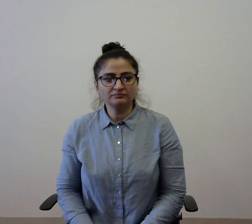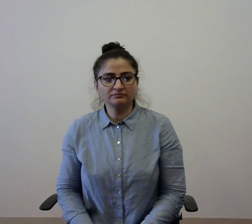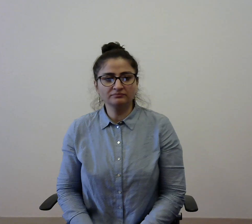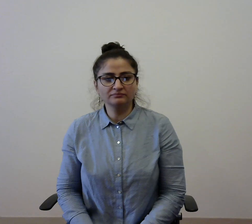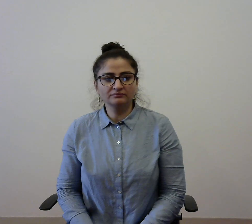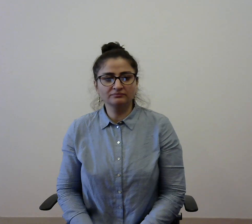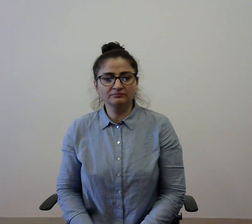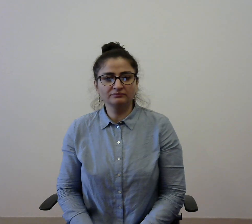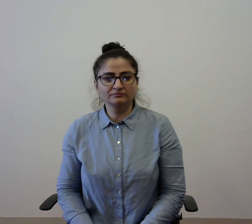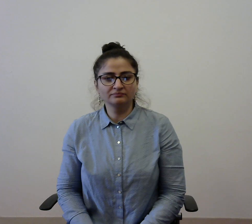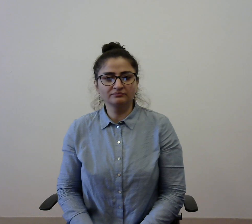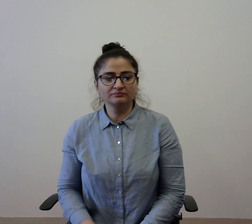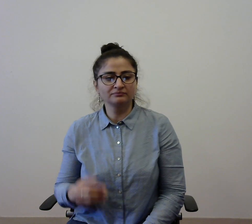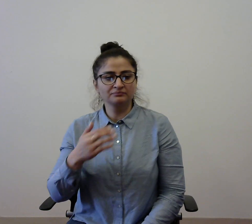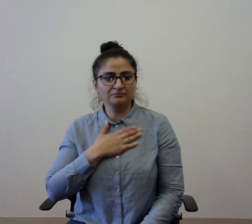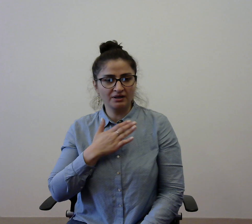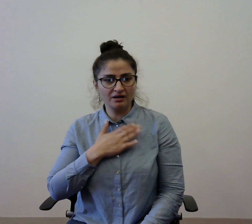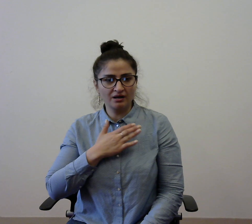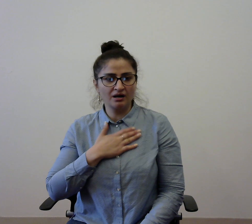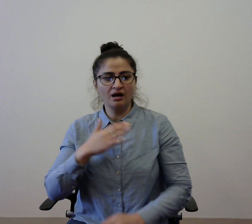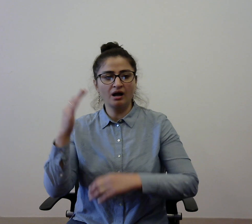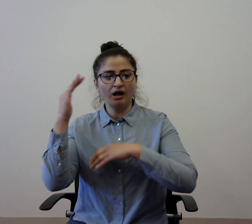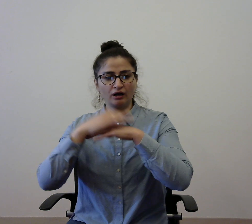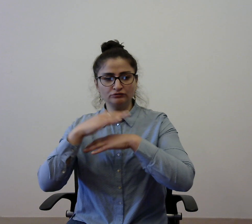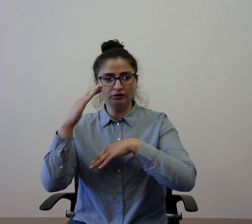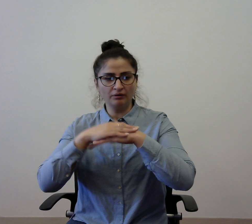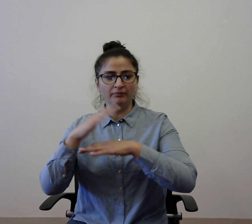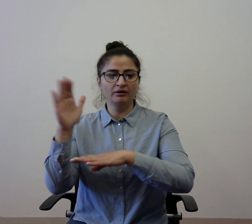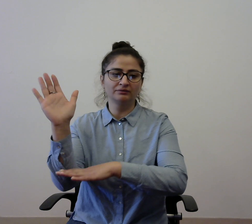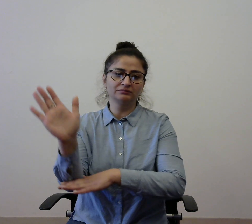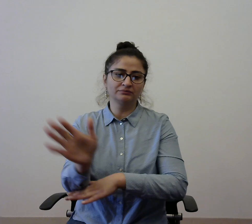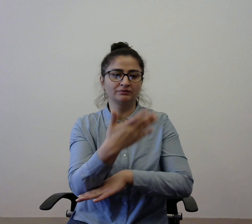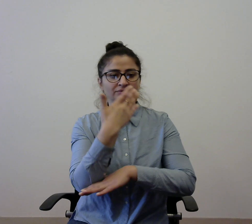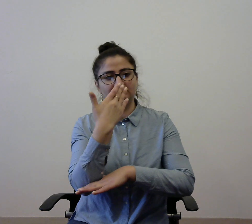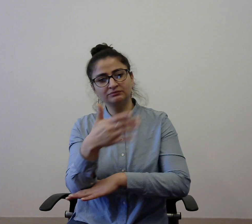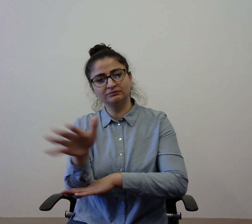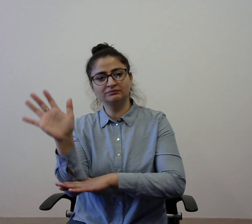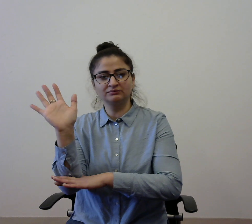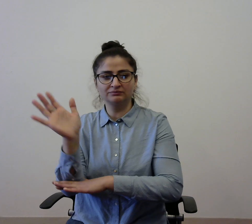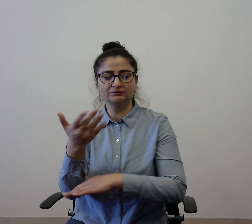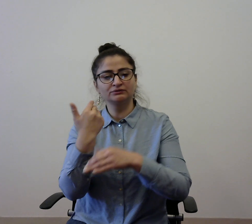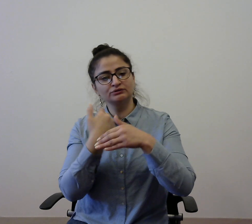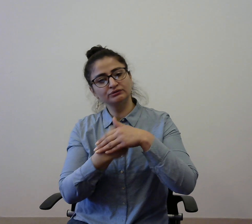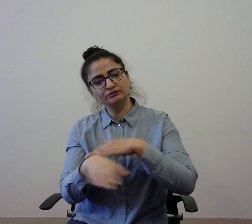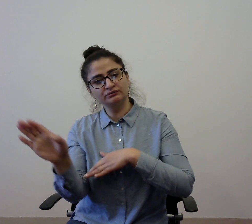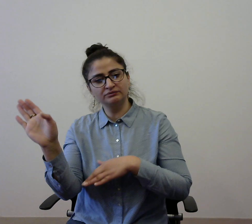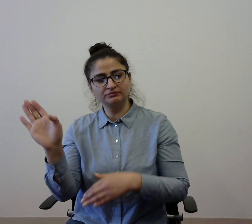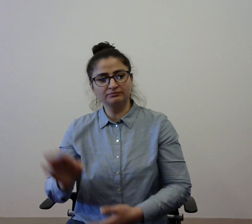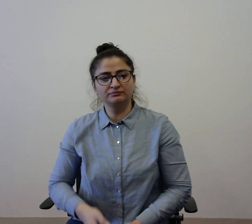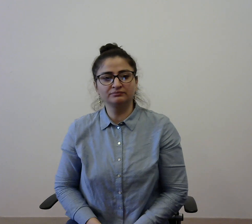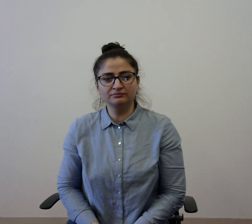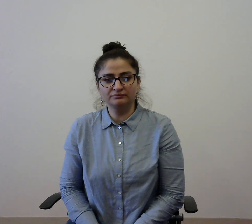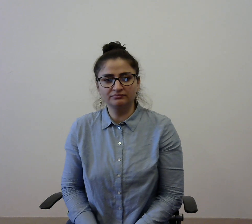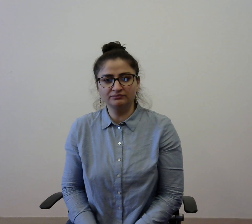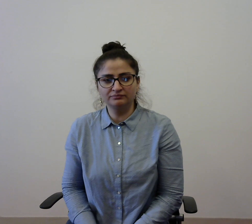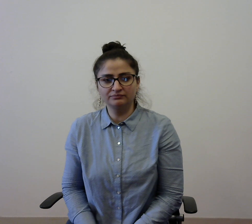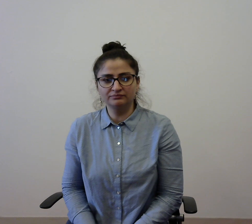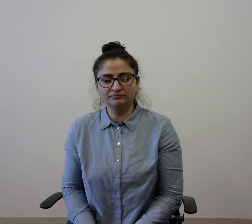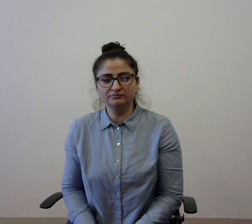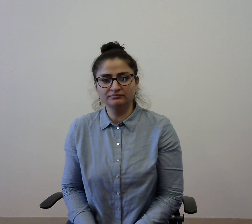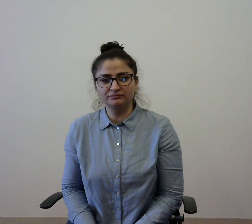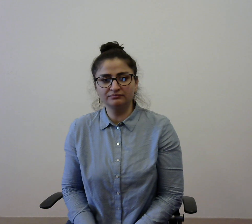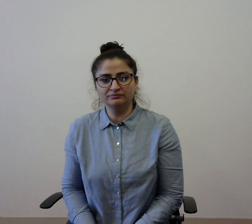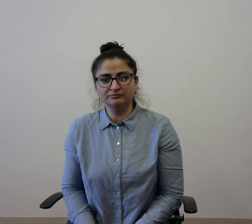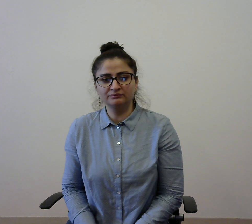Mən axşamlar gəzməyə çıxıram